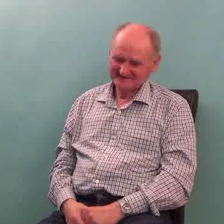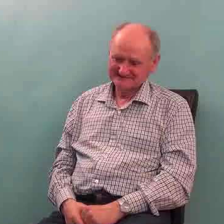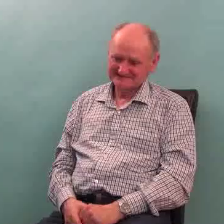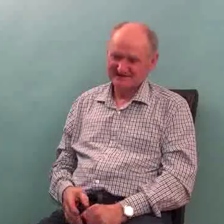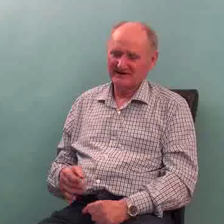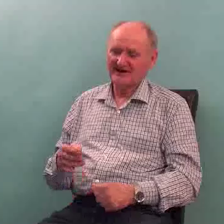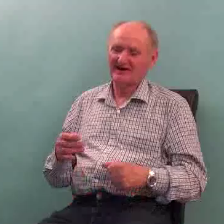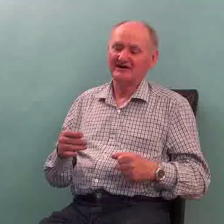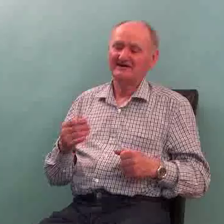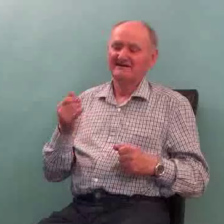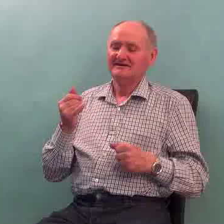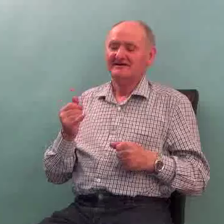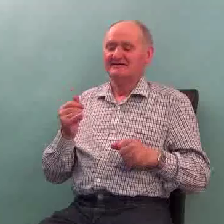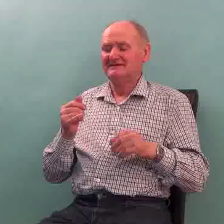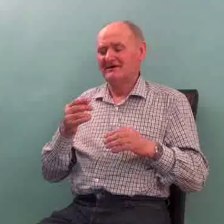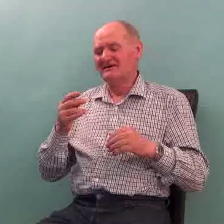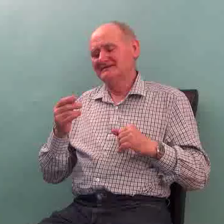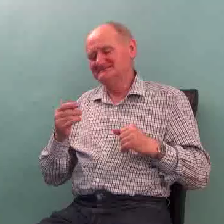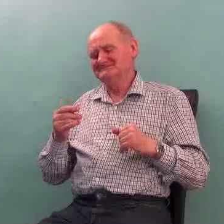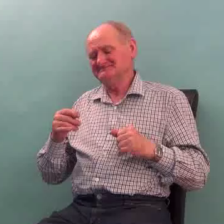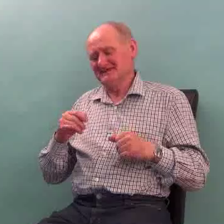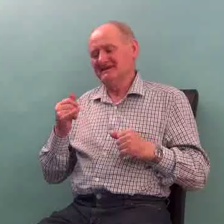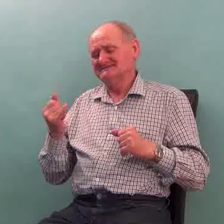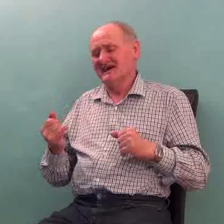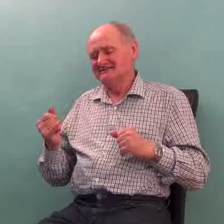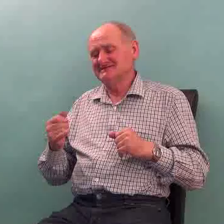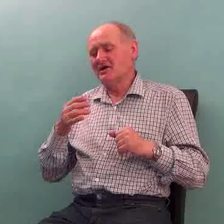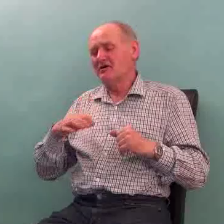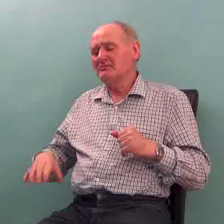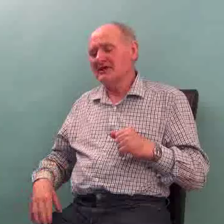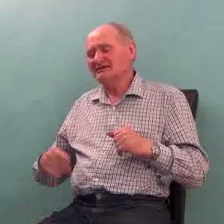Dziecko i pies chodzą i szukają.